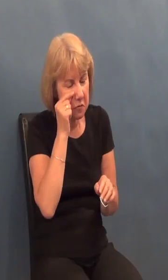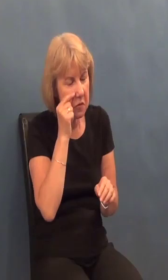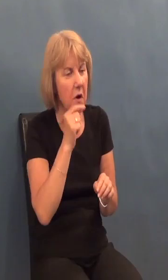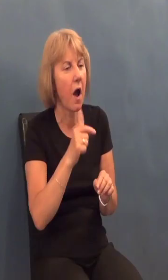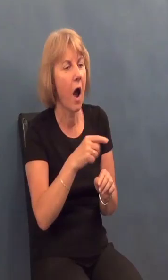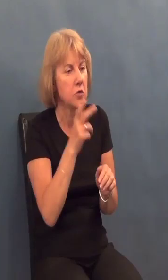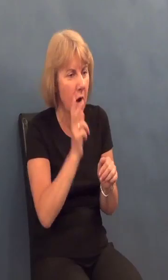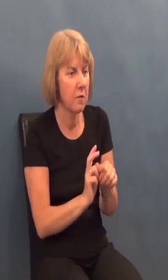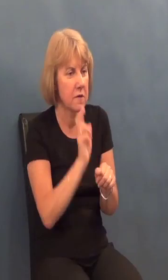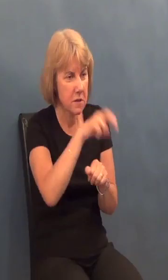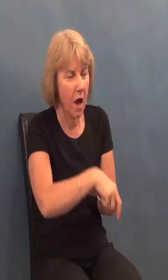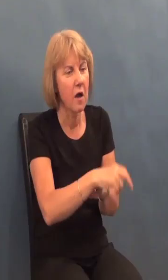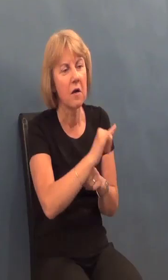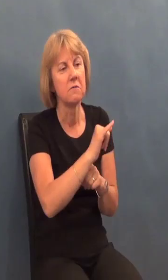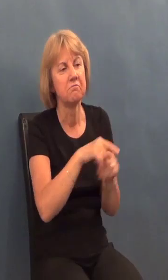A żaba wyskakuje i ucieka.